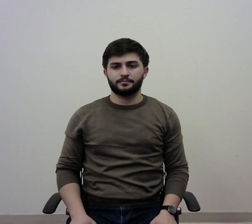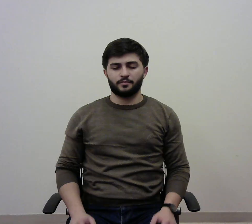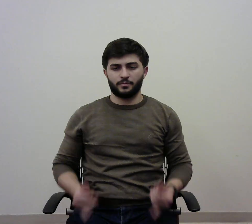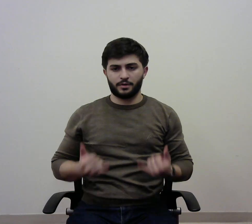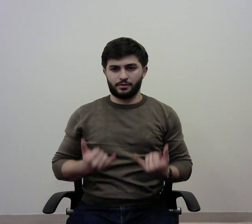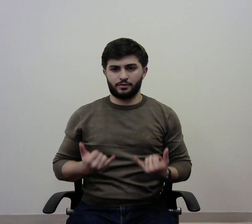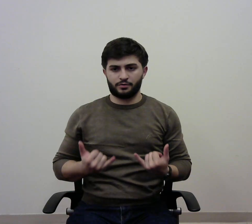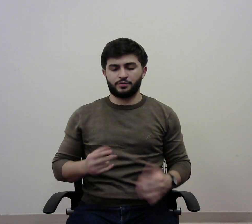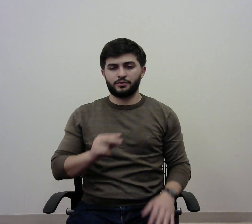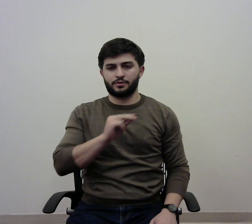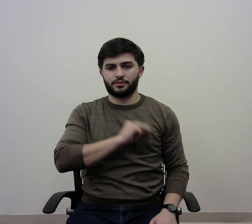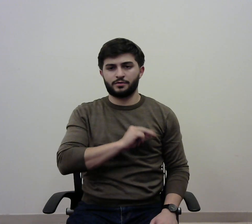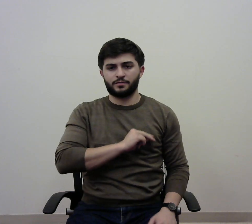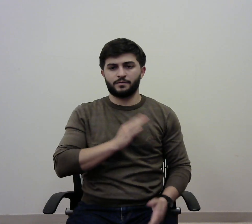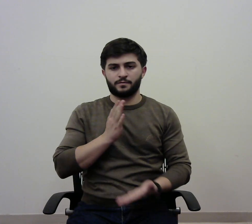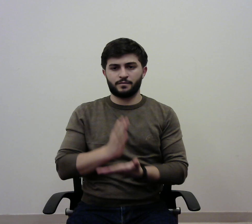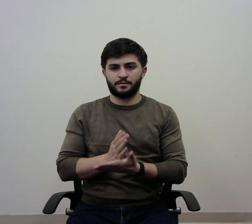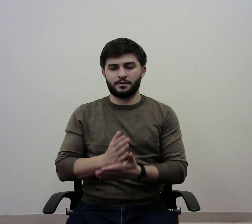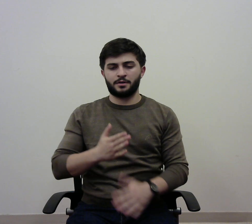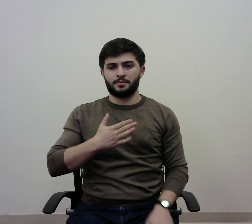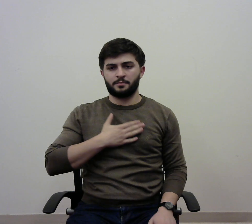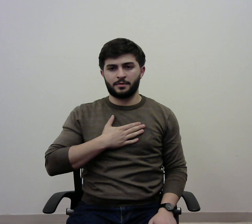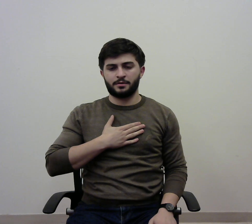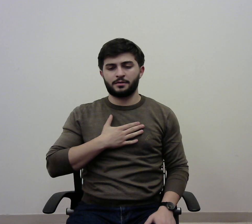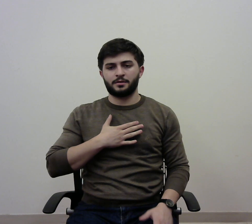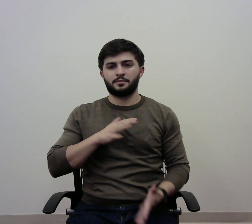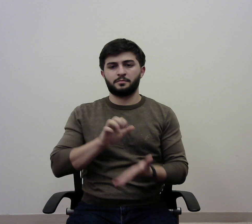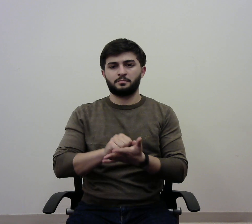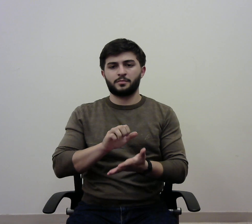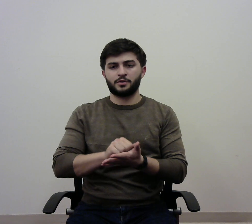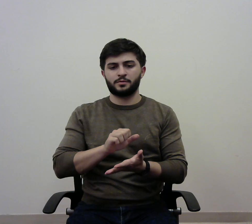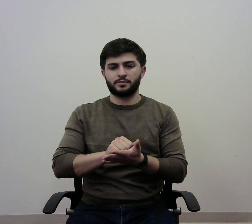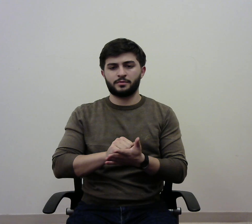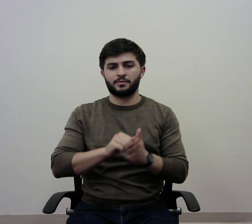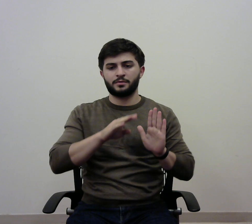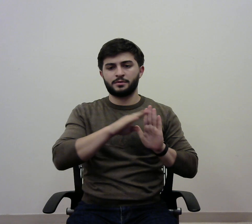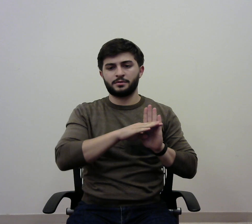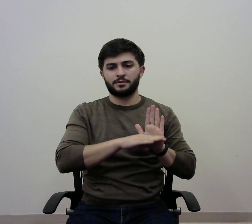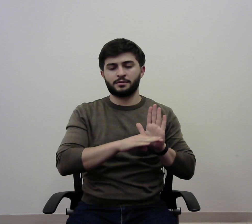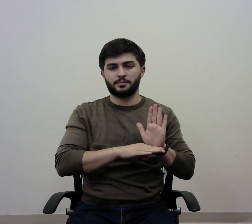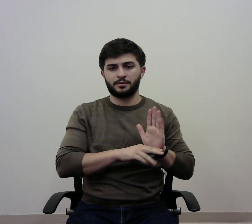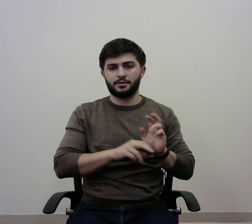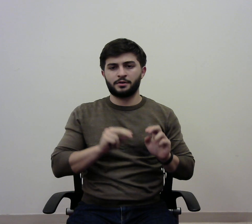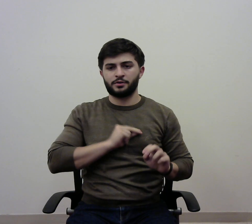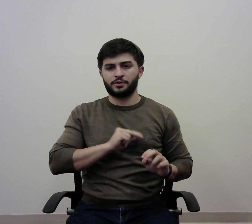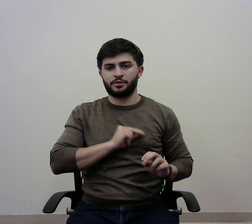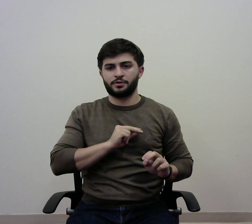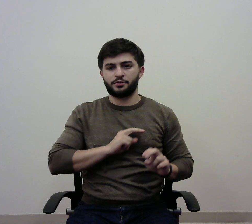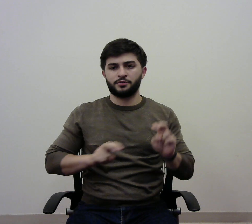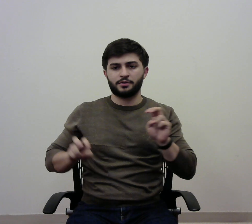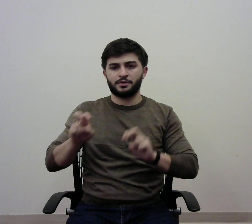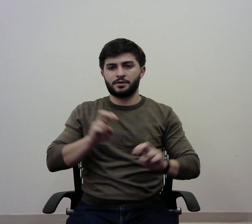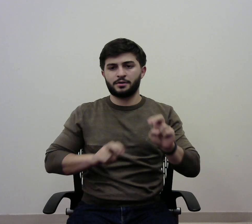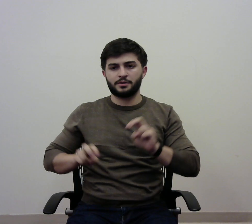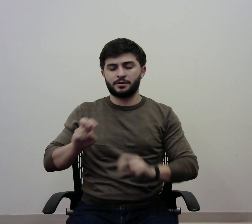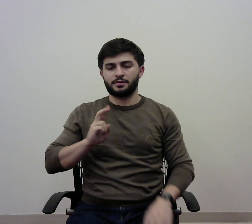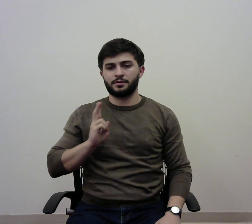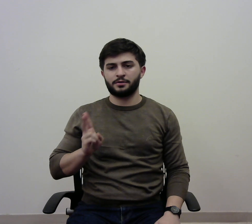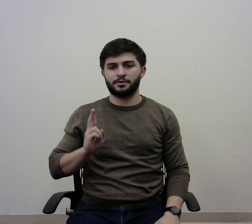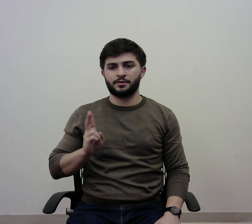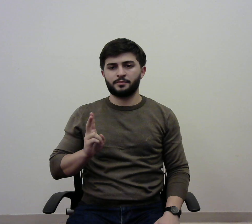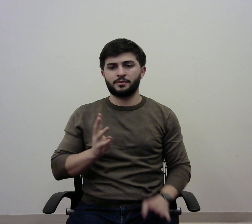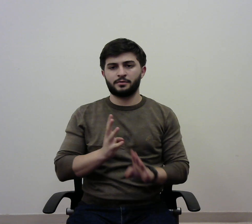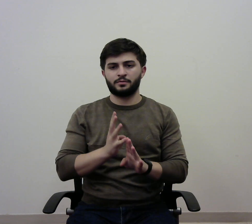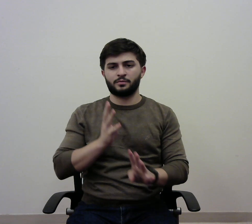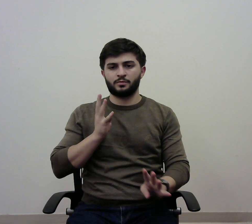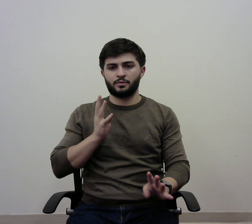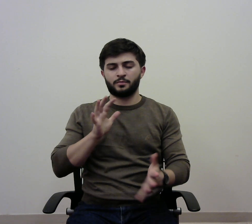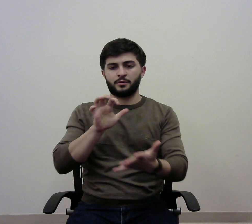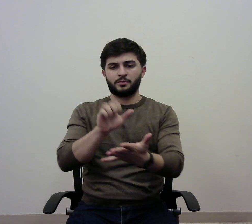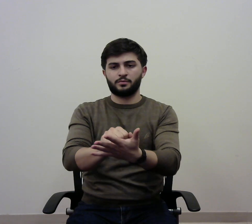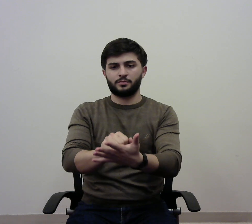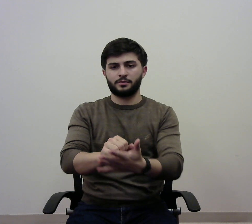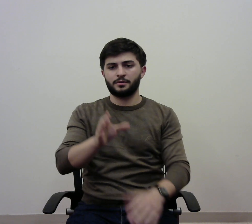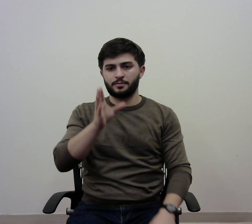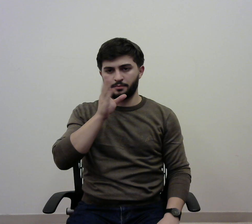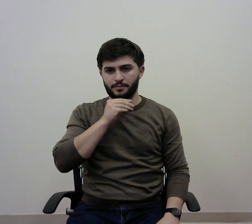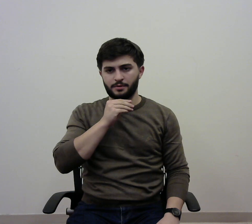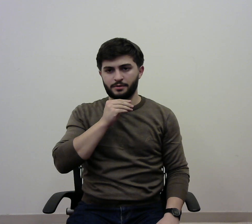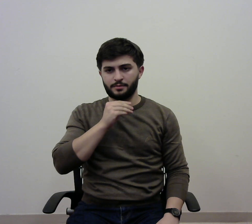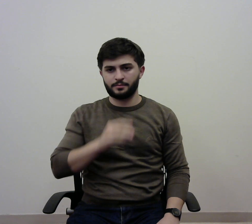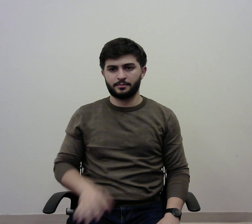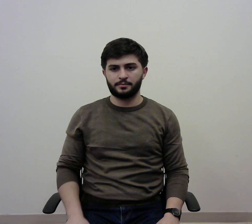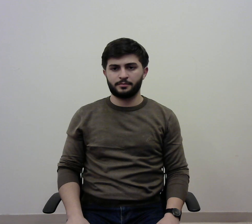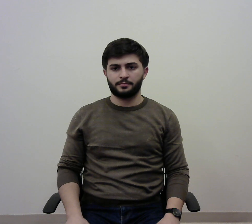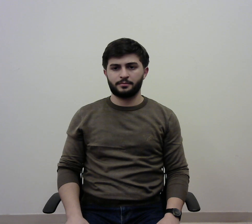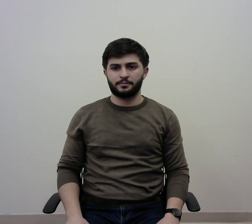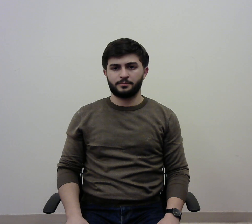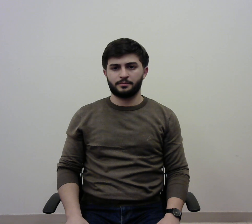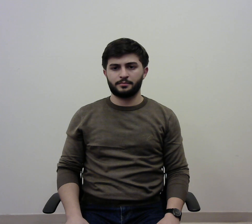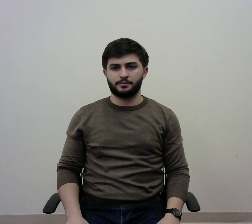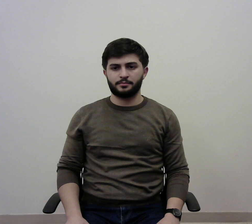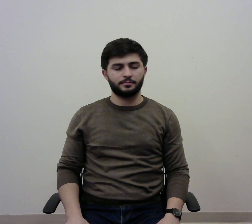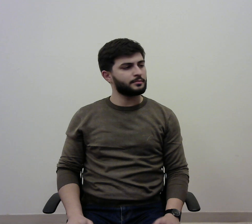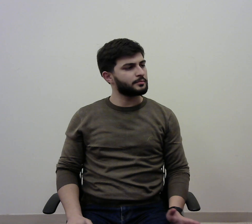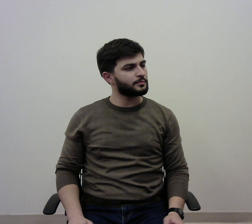İndi işim var, mən Məşğulluq sistemində iş axtaran kimi növbə tuta bilərəmmi?